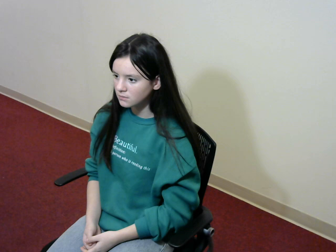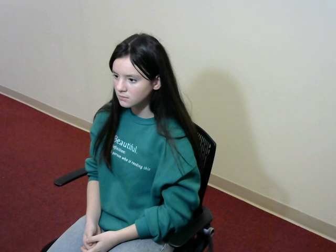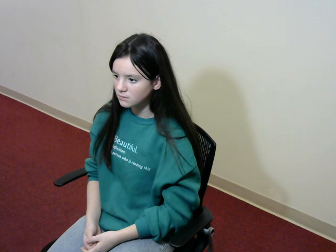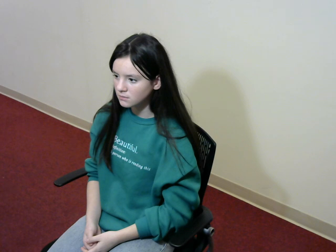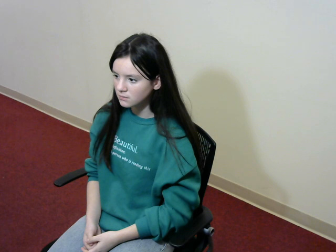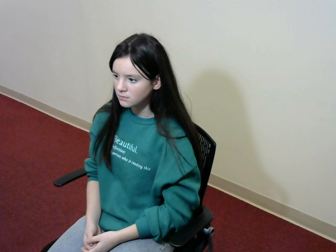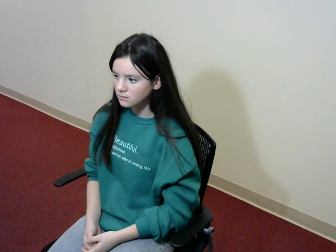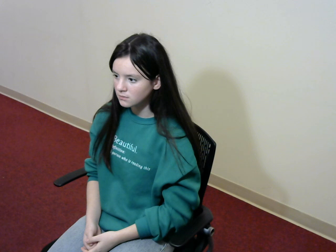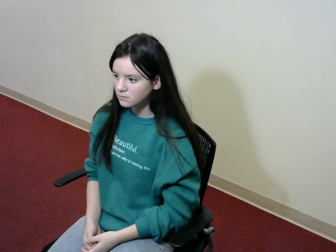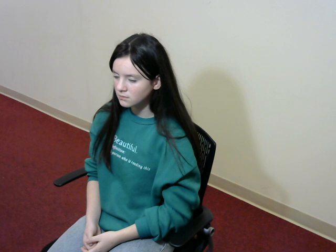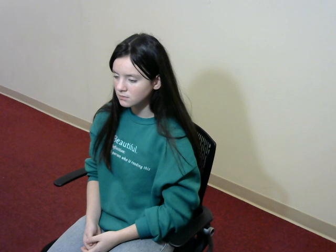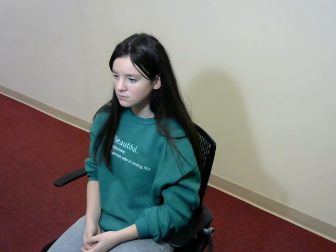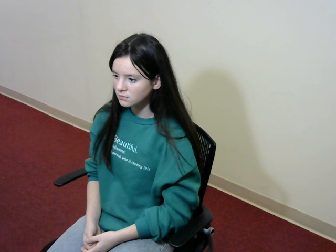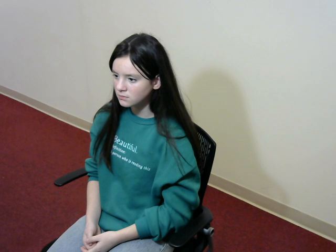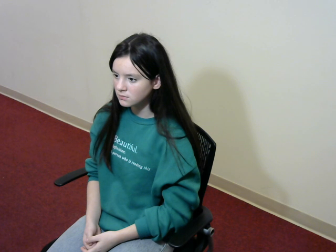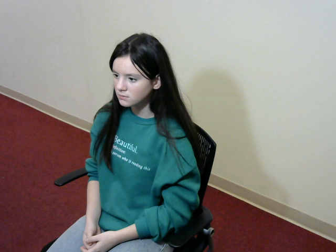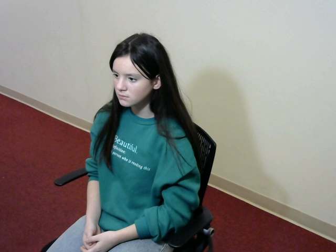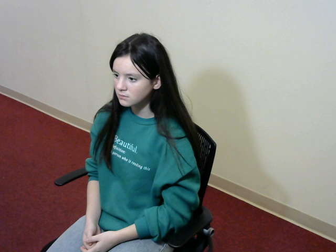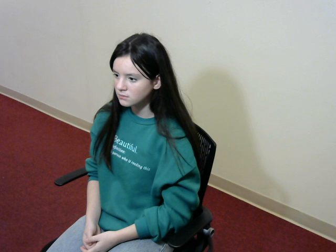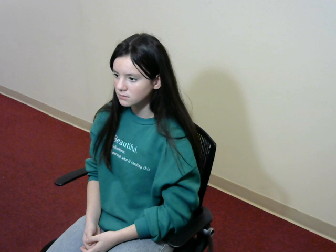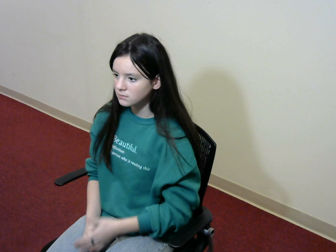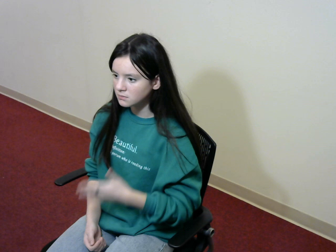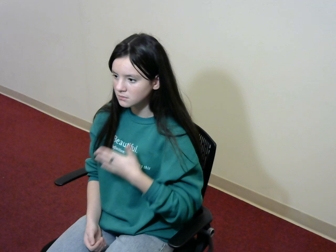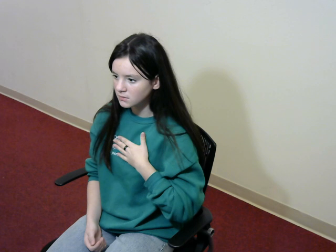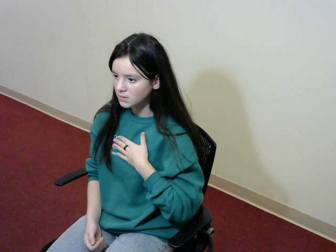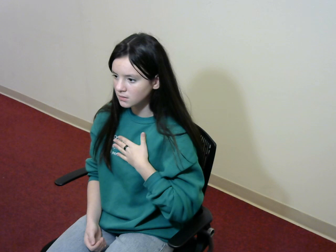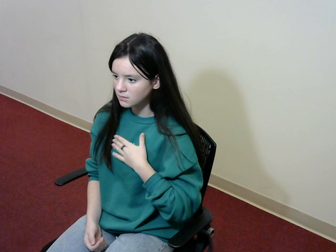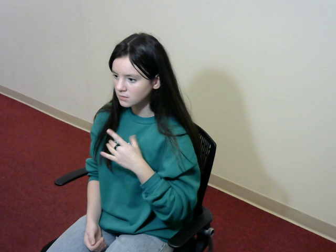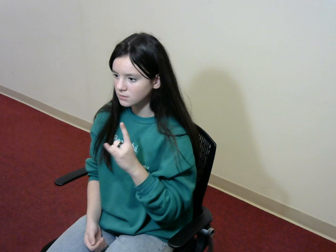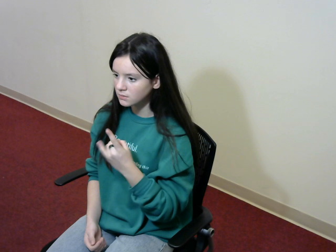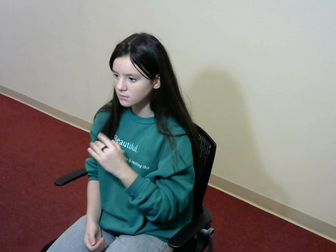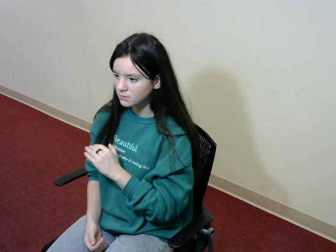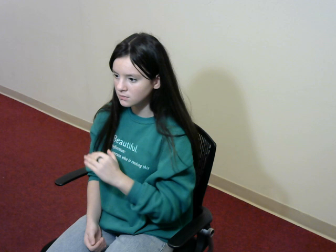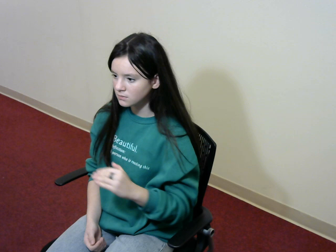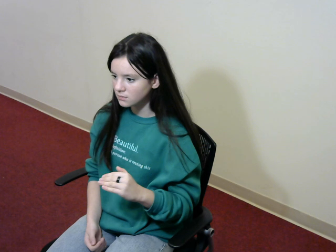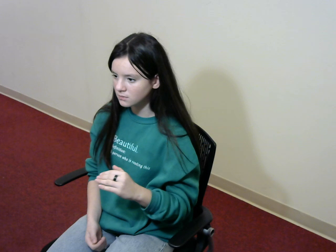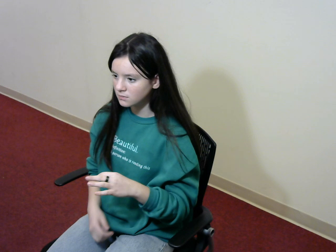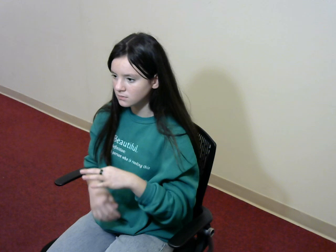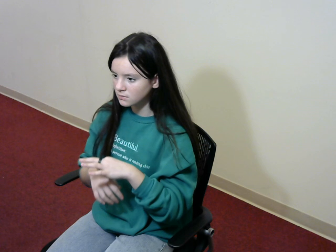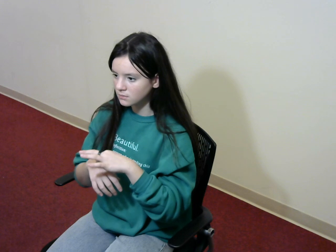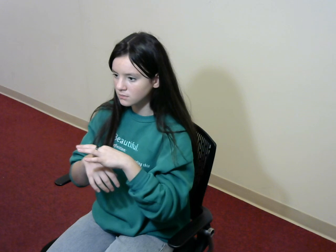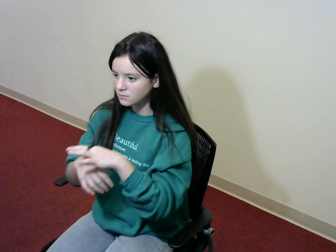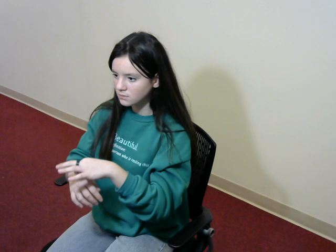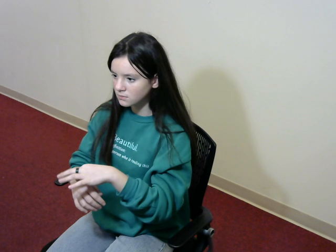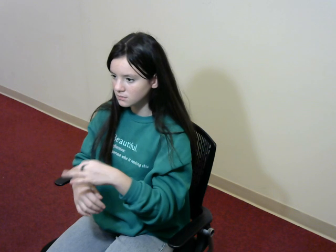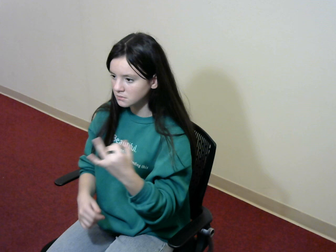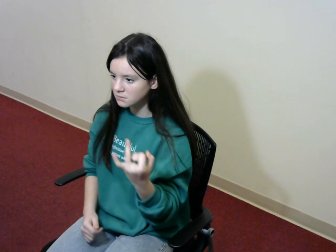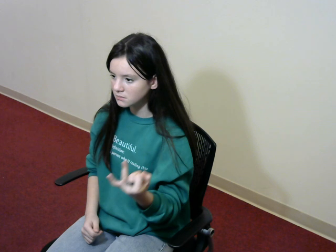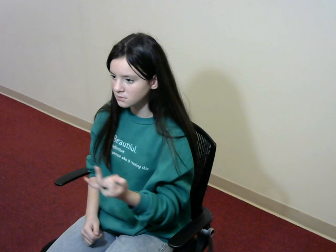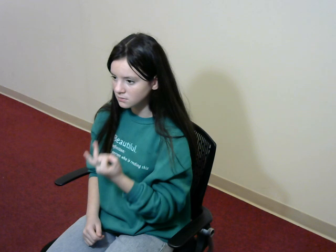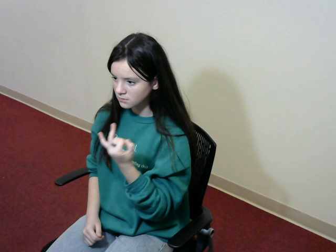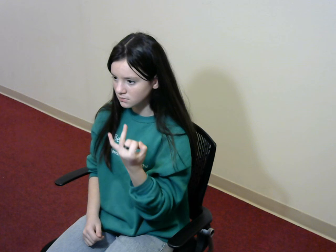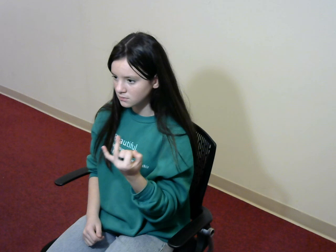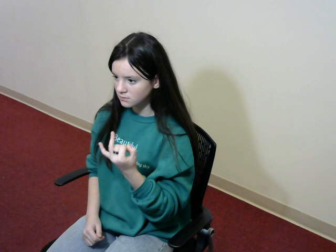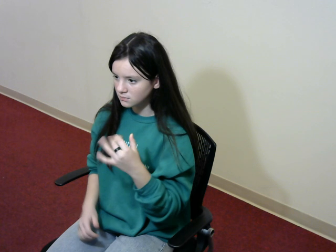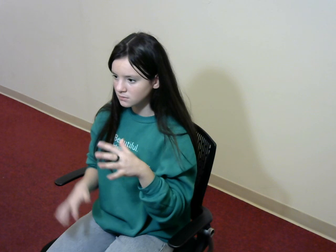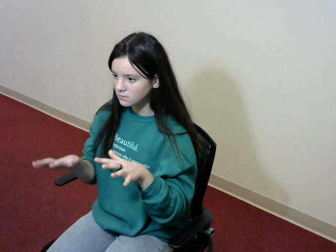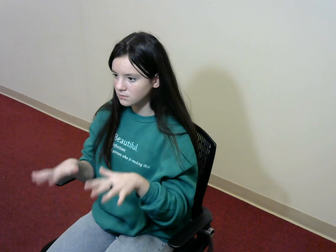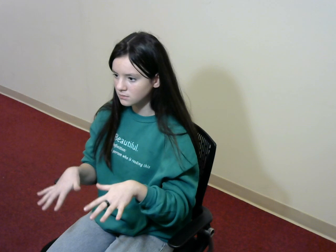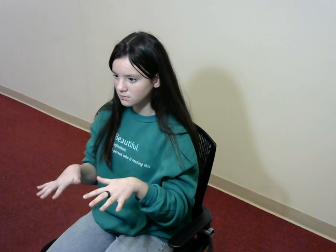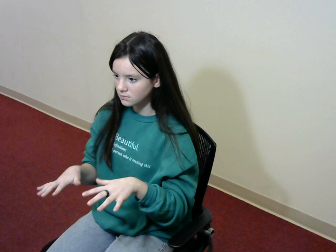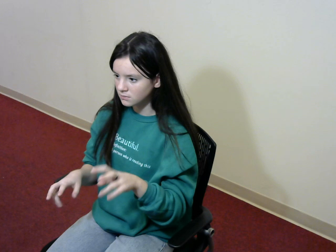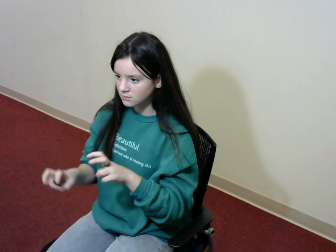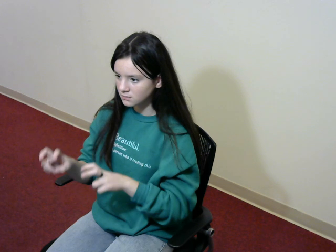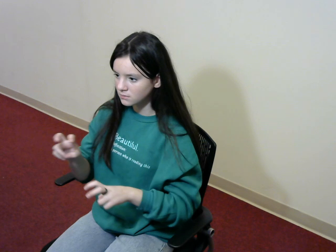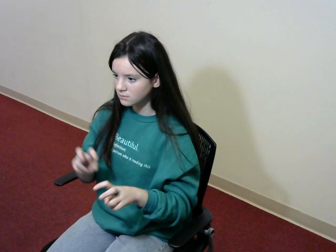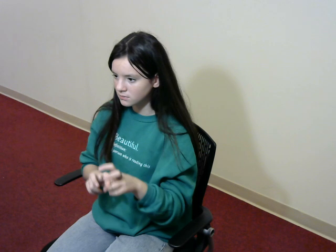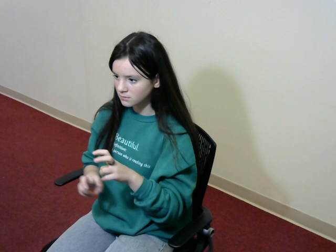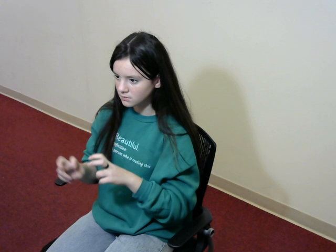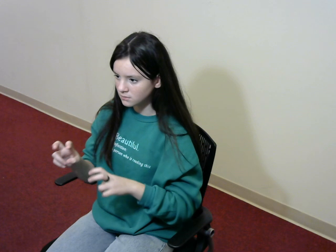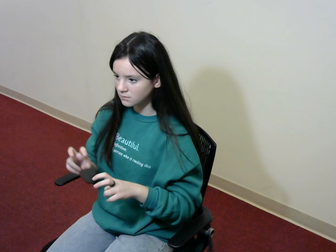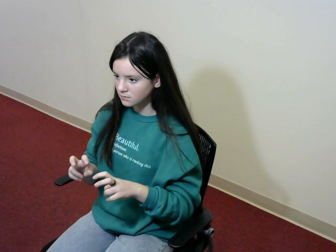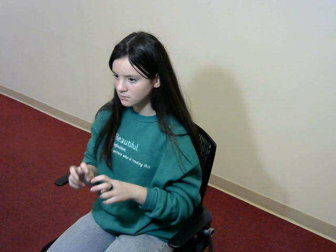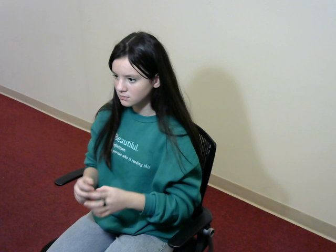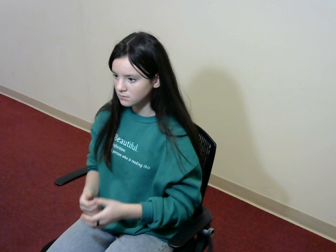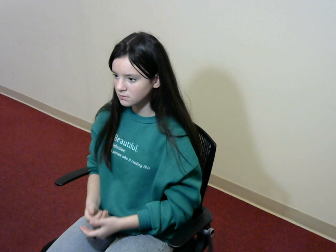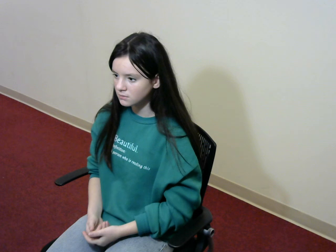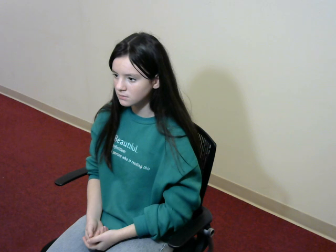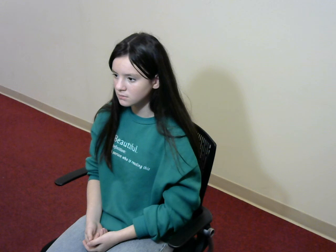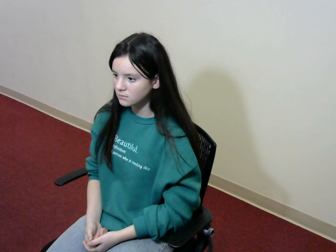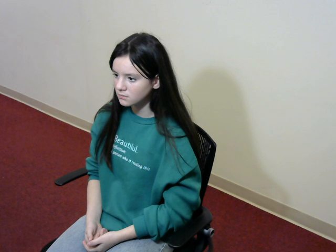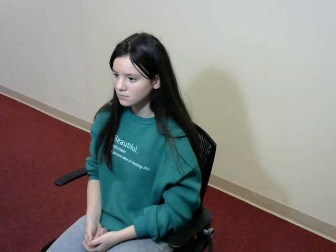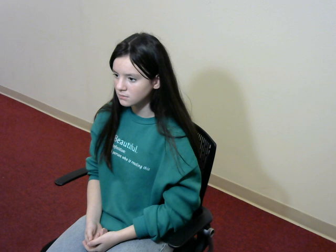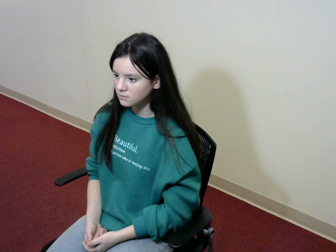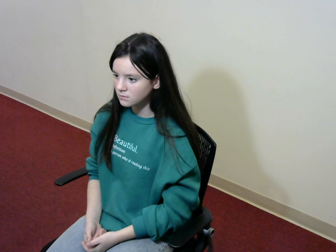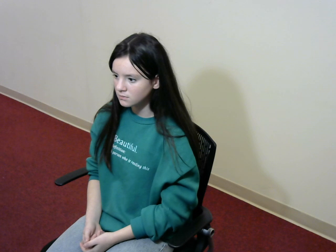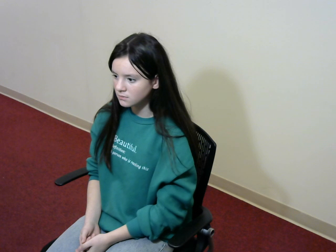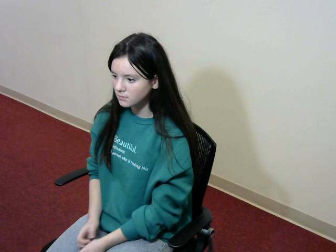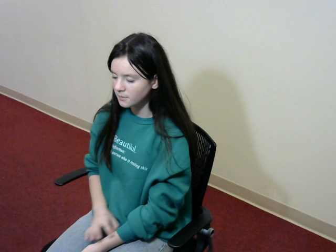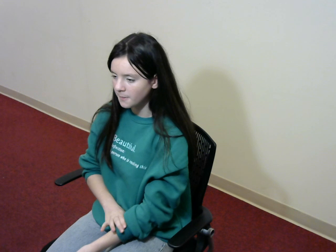Mən uşaqlarımı aparmağa maraqlı yer axtarıram